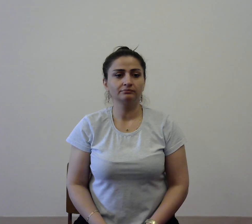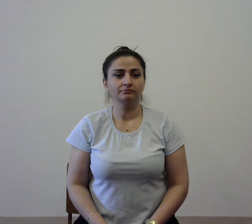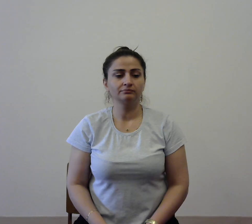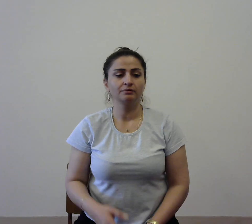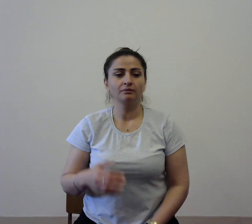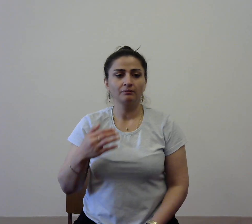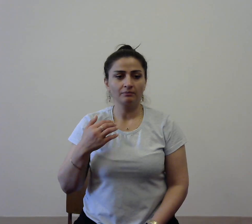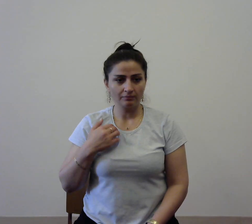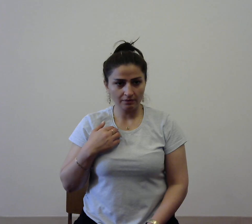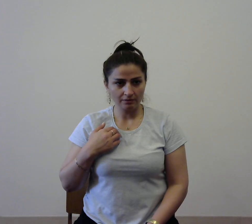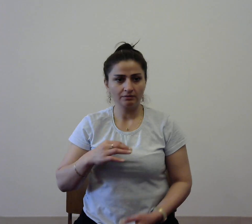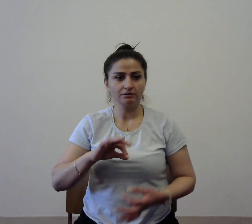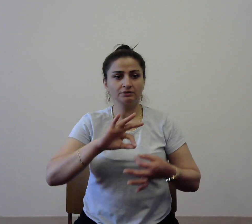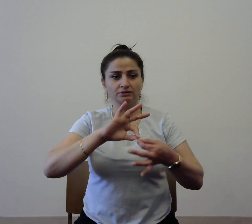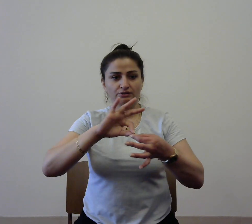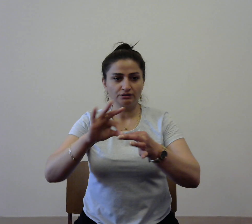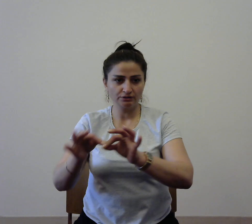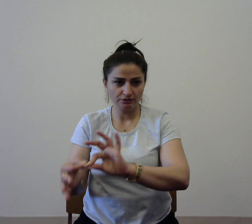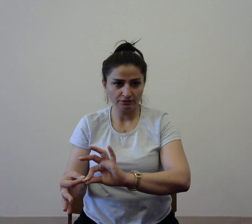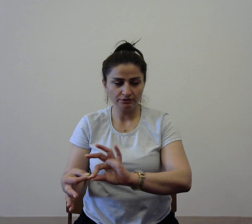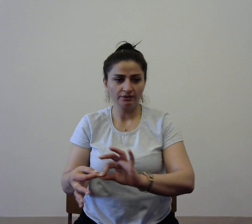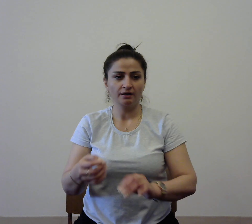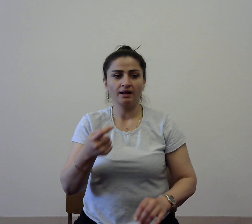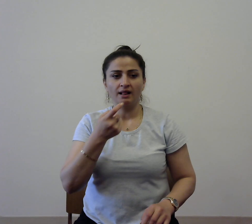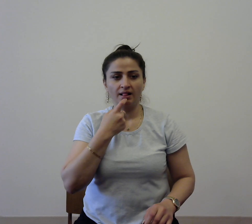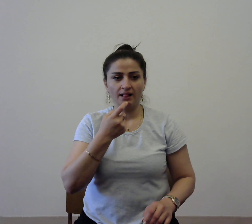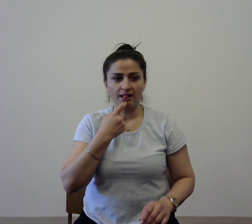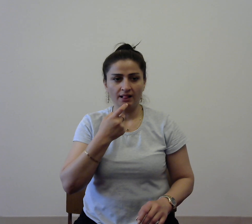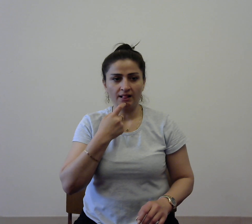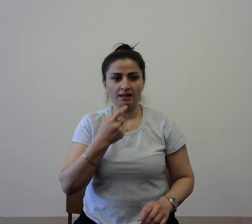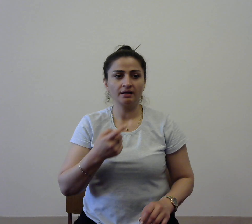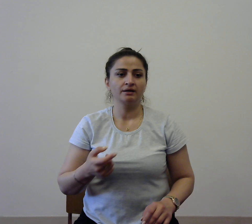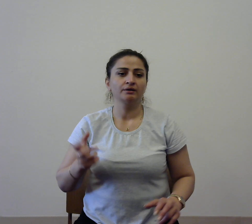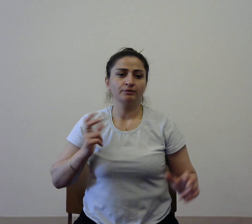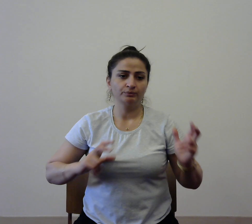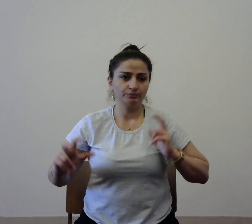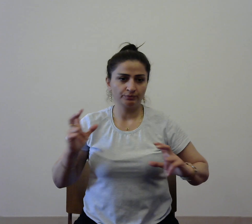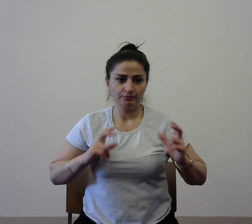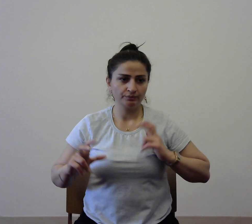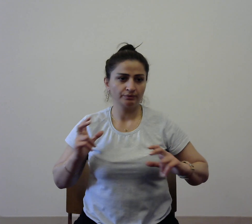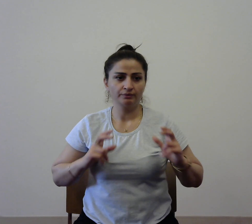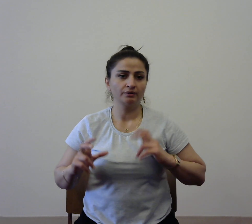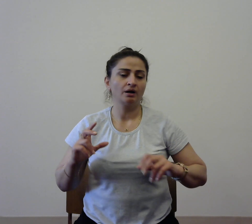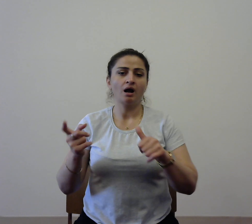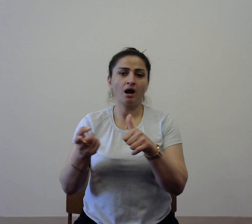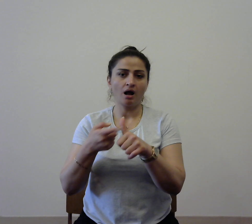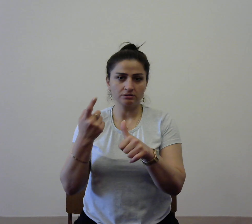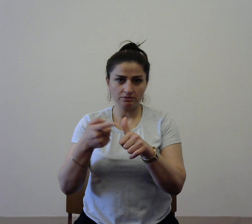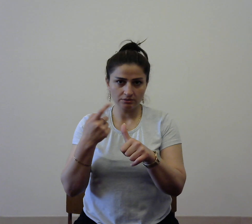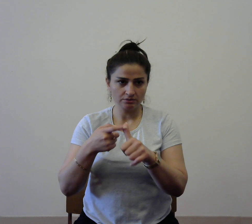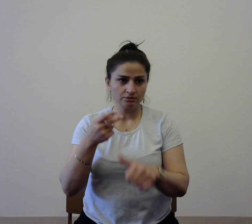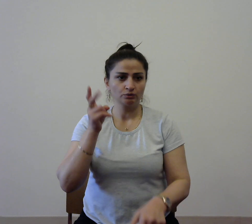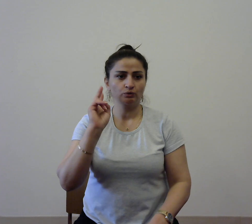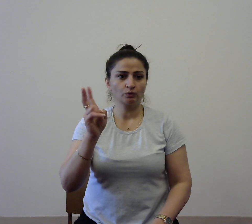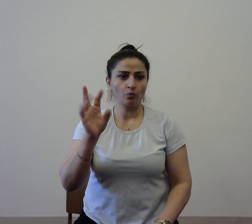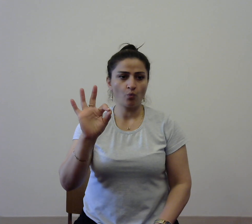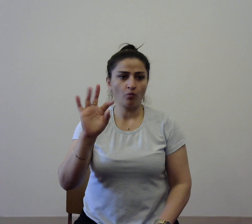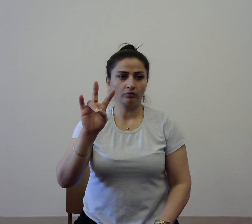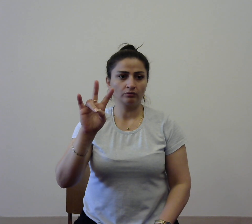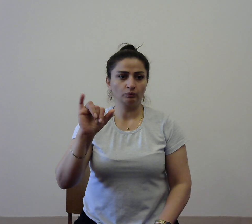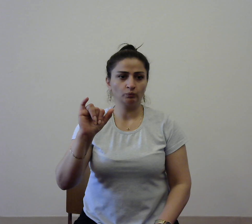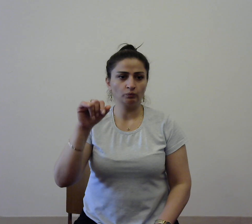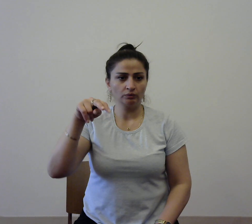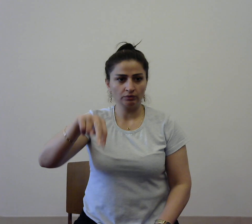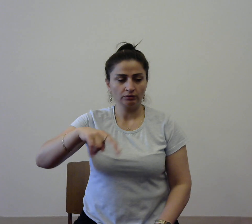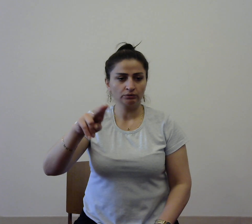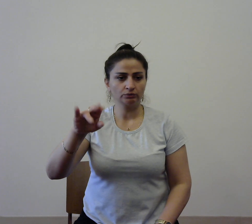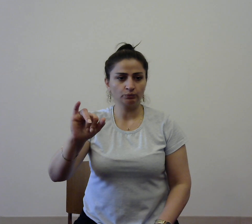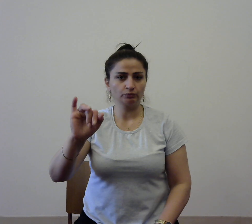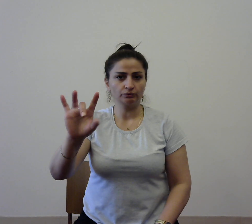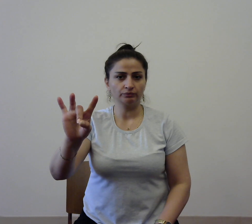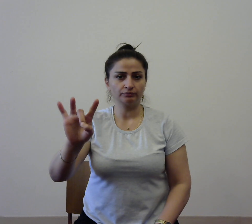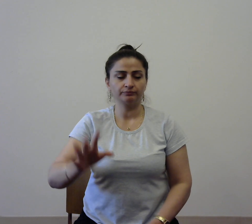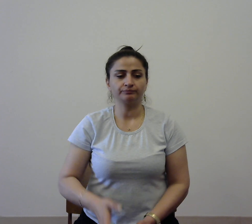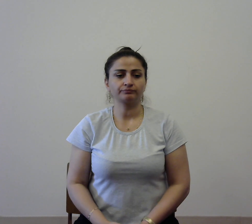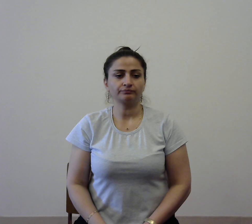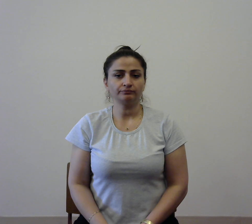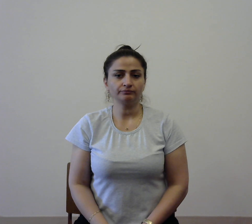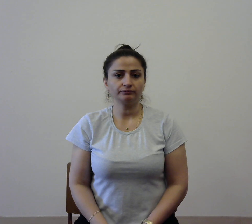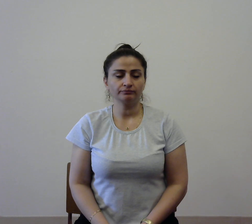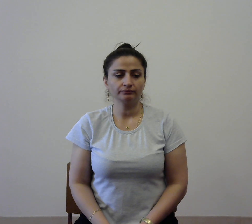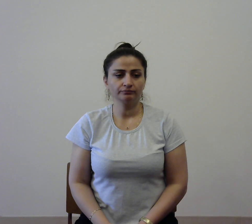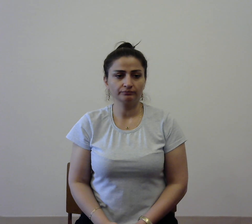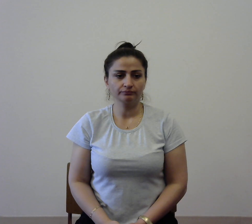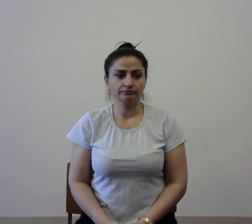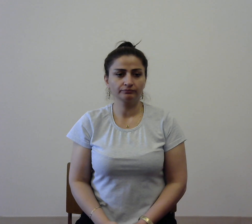Mənim işarə dili müəlliməmin adı Könüldür